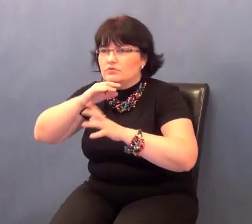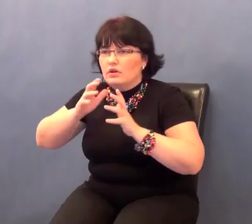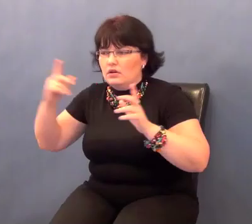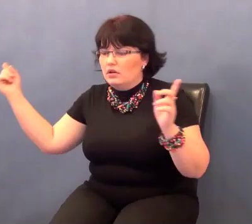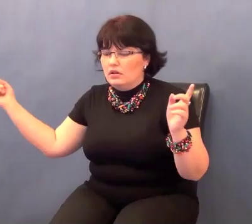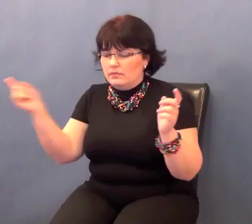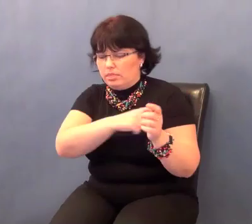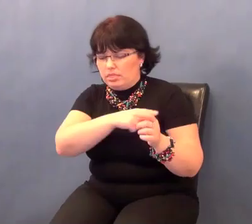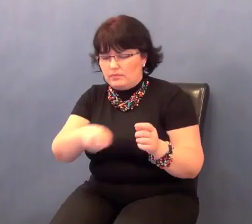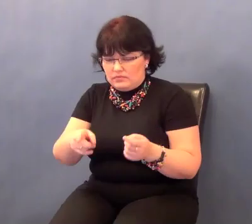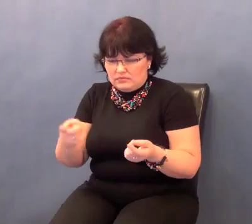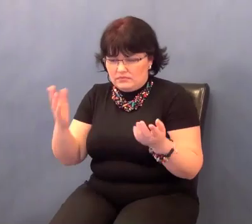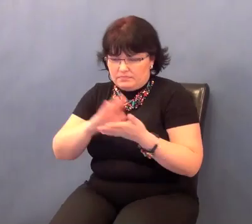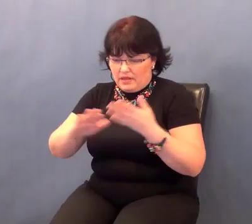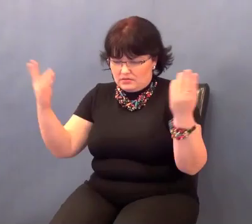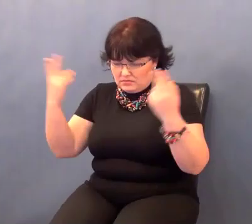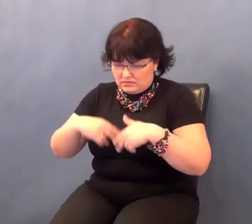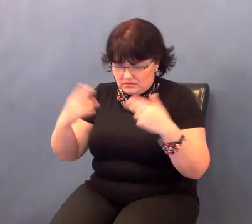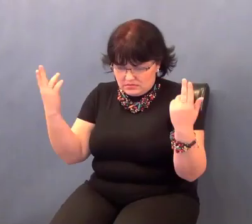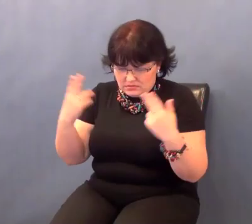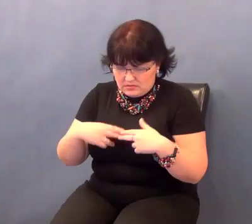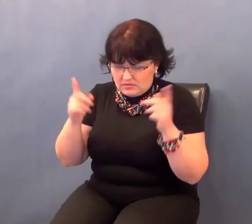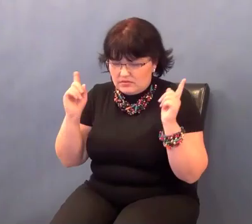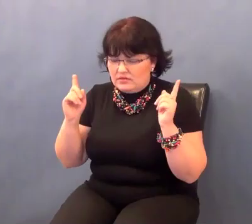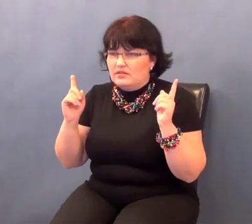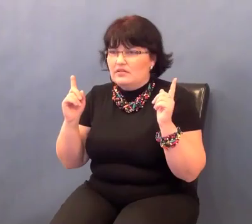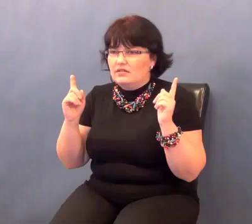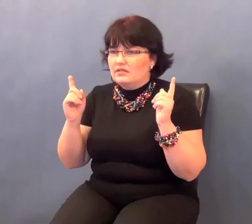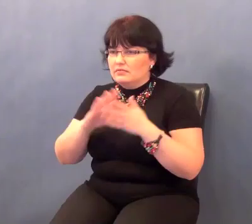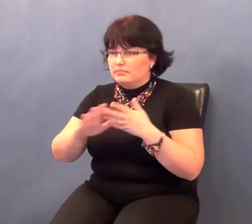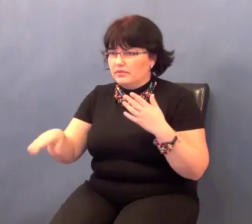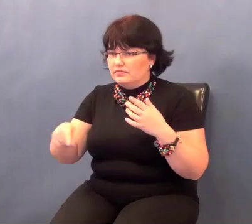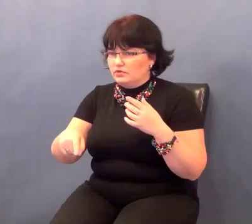Więc ktoś może nie zdążyć zahamować, ponieważ nie ma szlabanu.